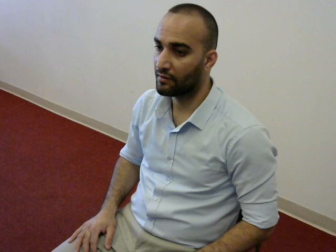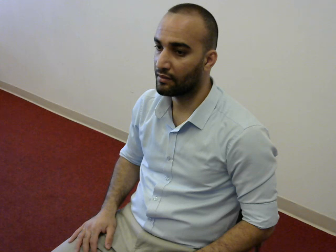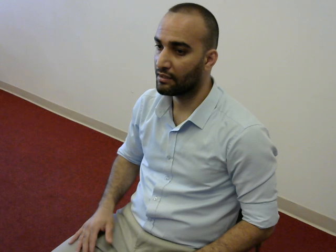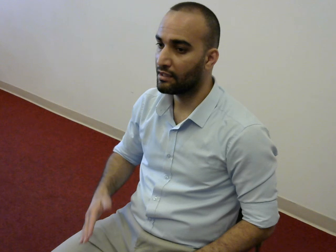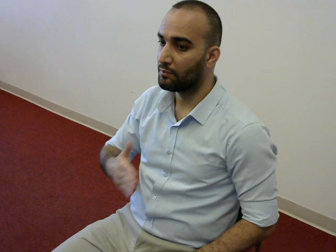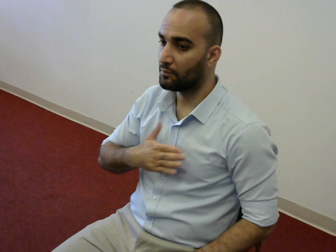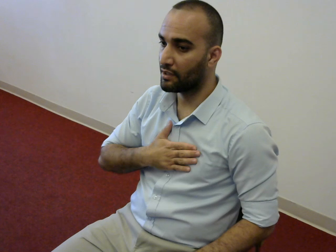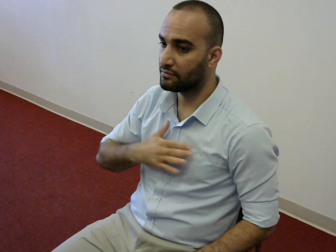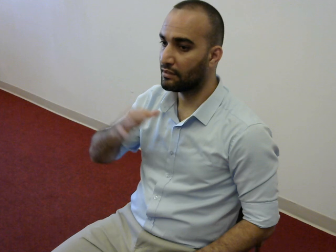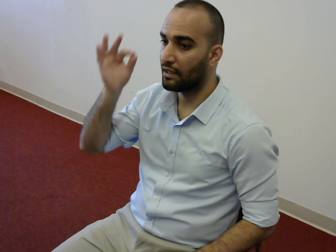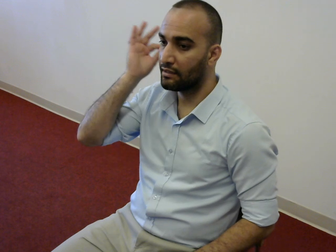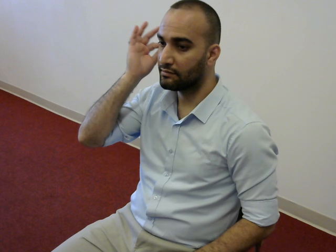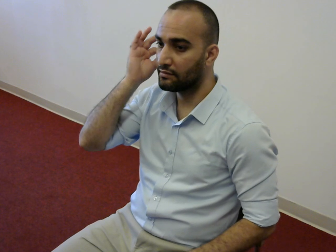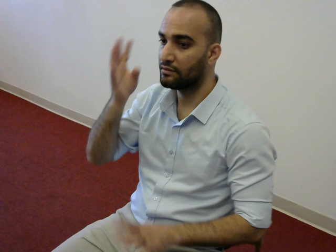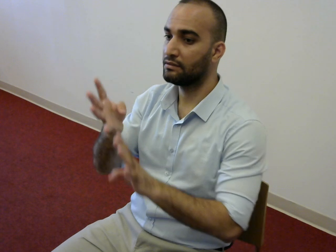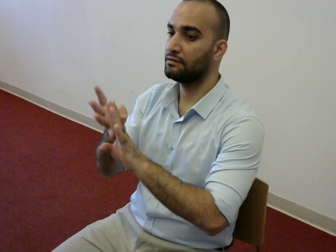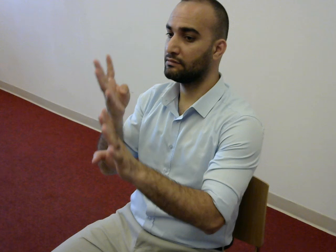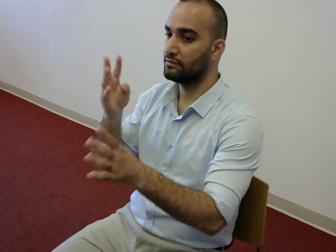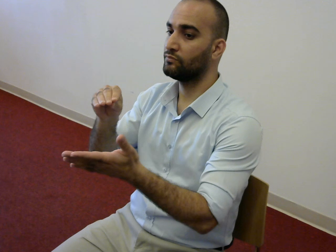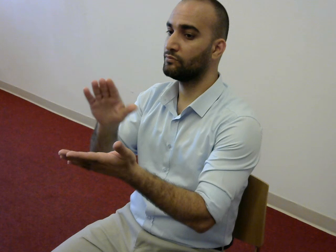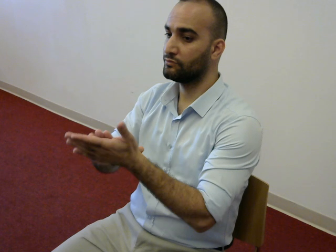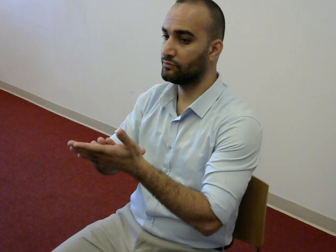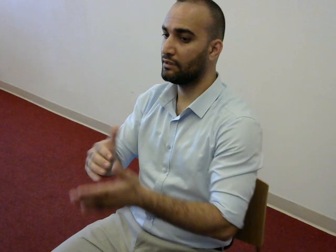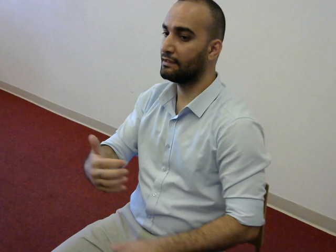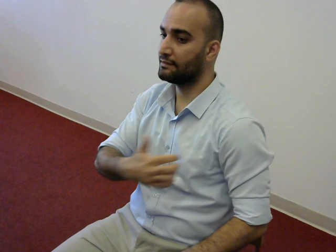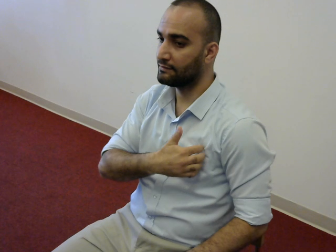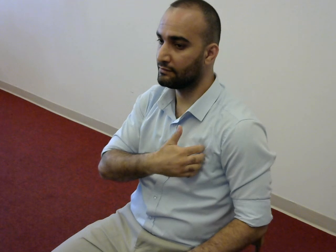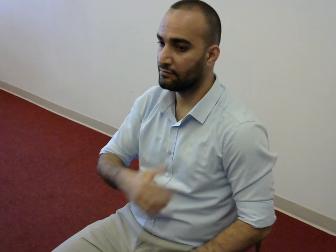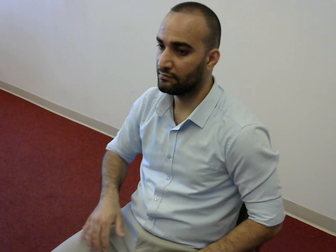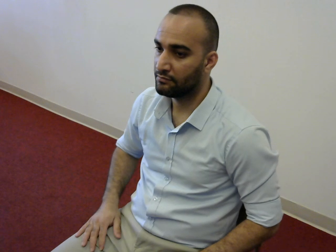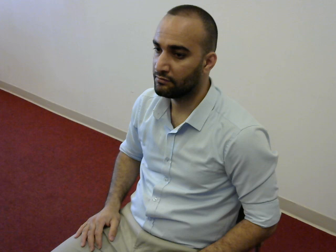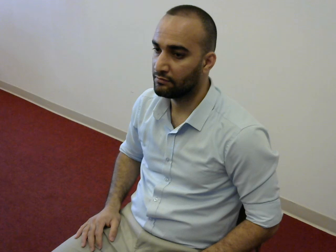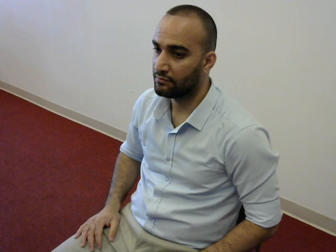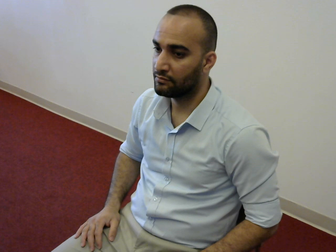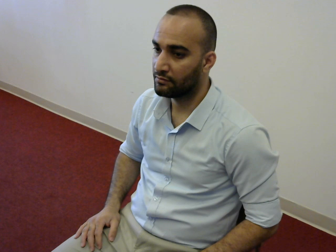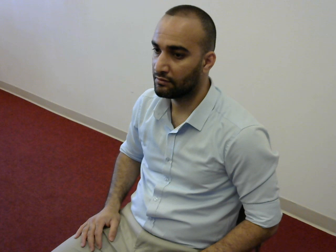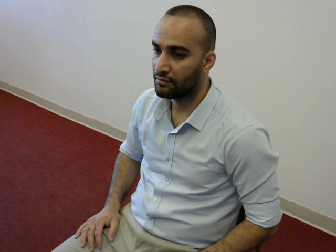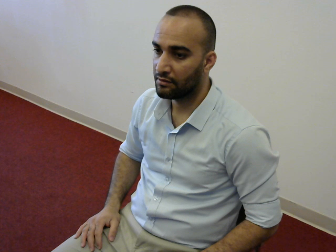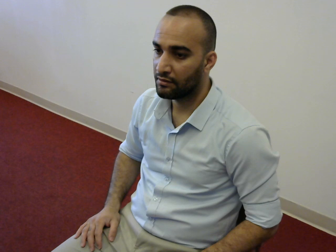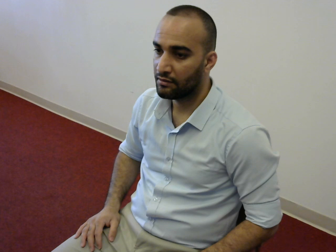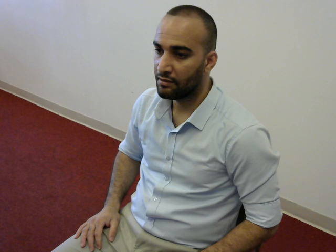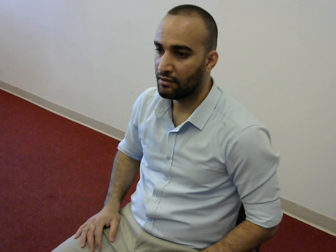Mən həkimin qəbuluna yazılmaq istəyirəm